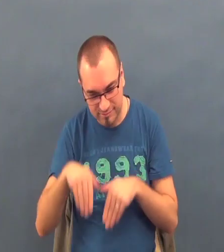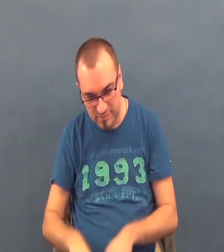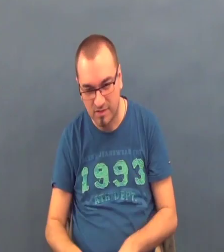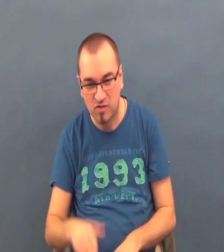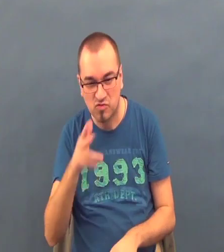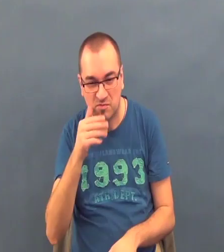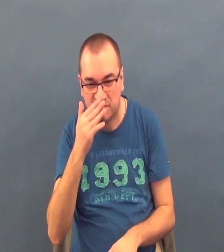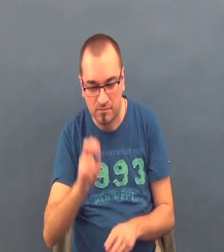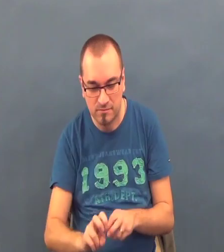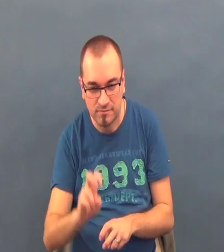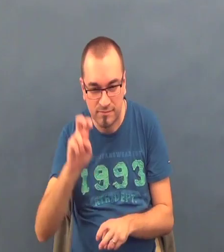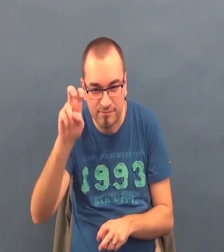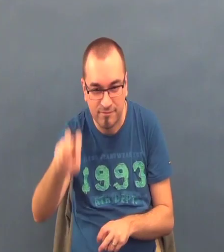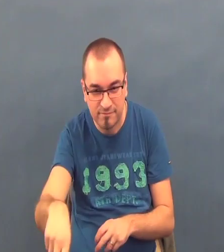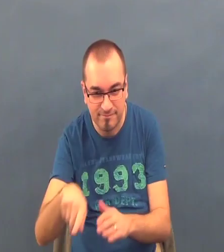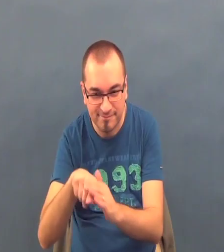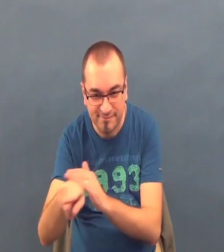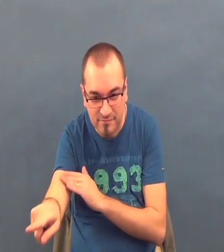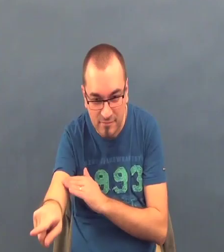A żaba wyskoczyła ze słoja i uciekła.